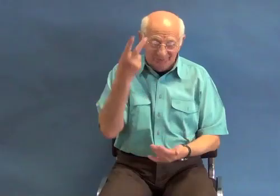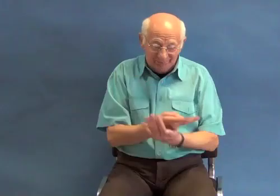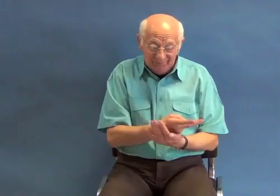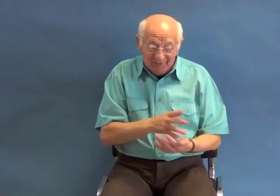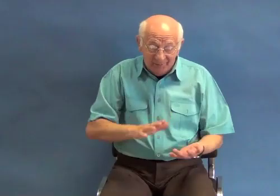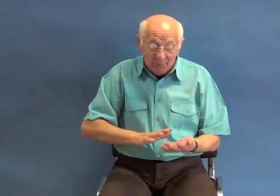Upada.